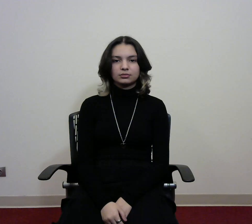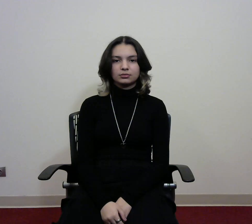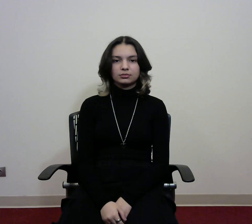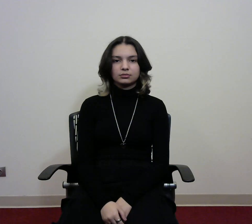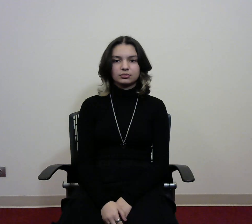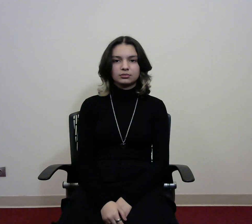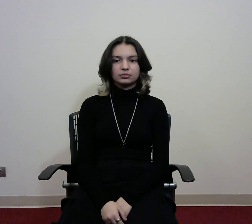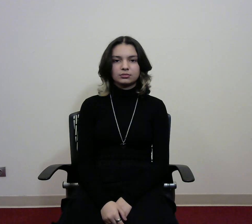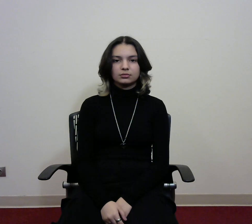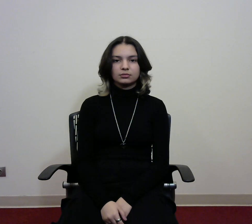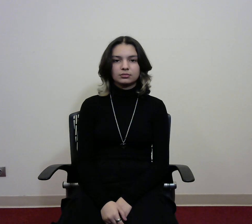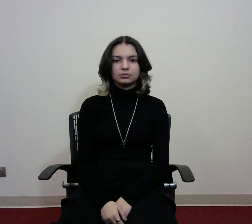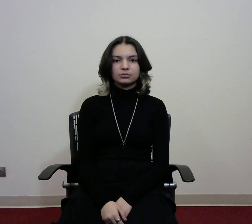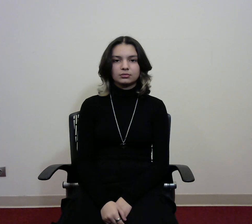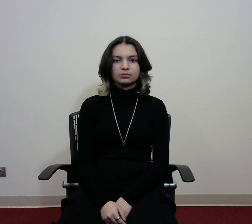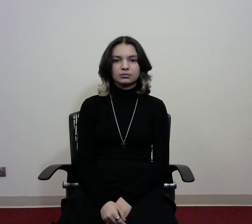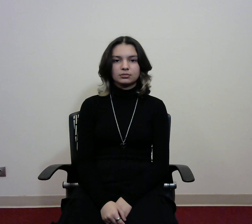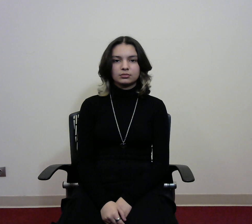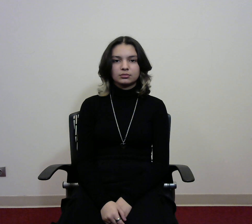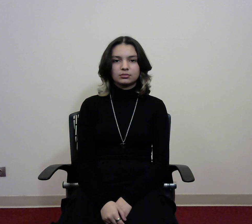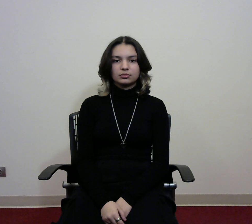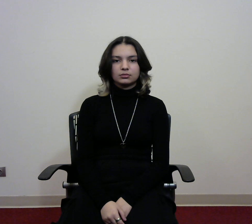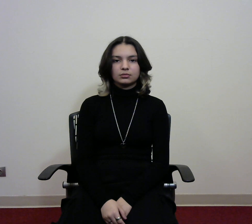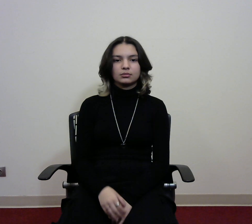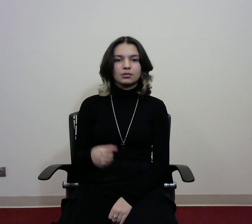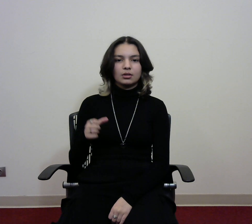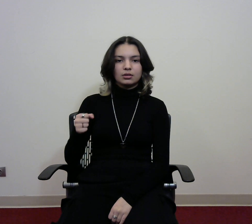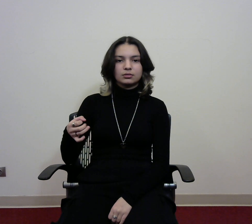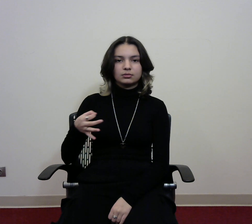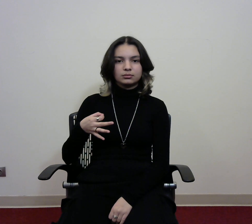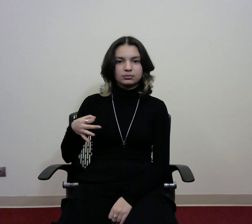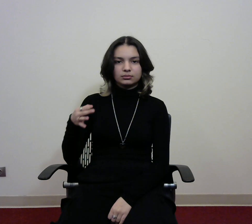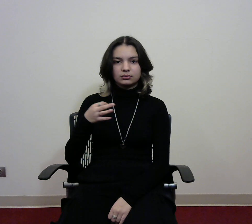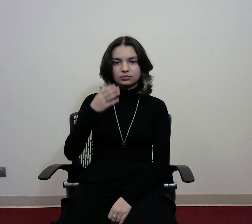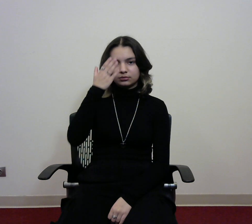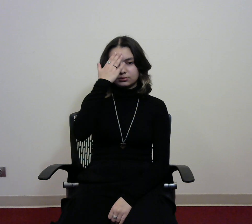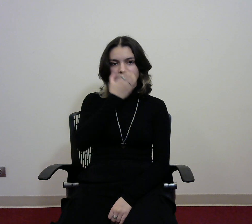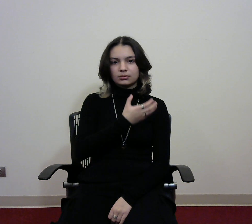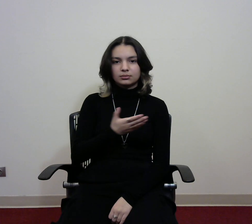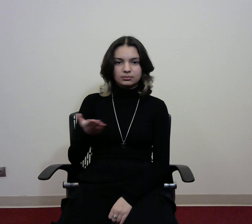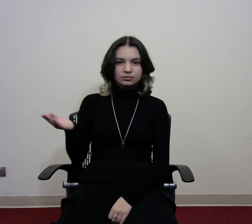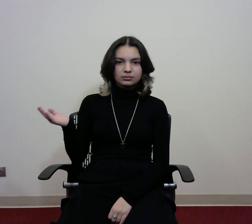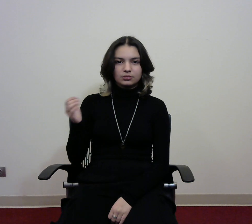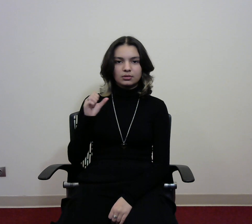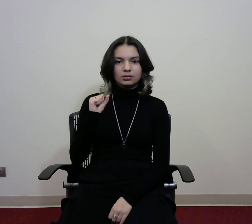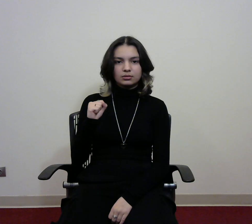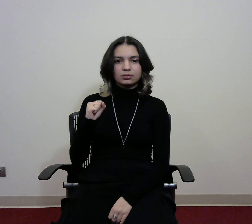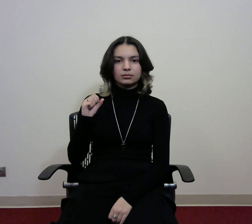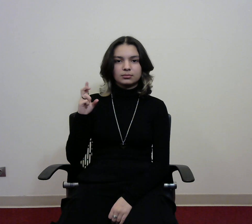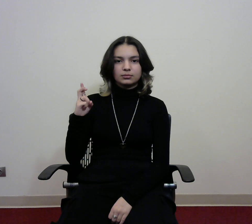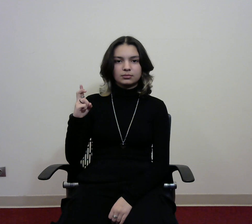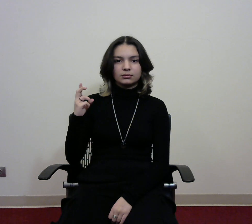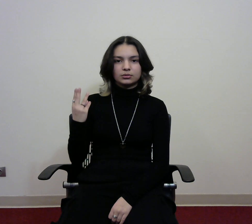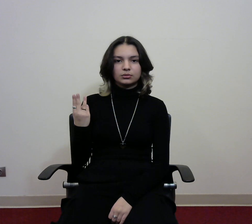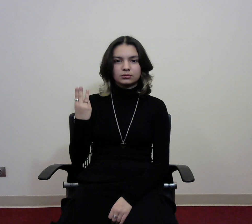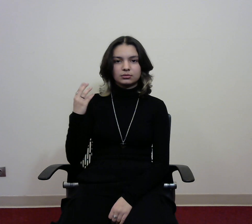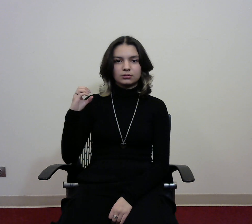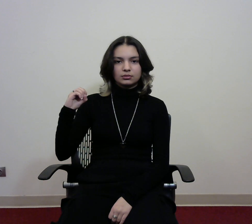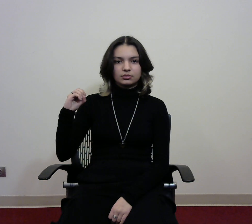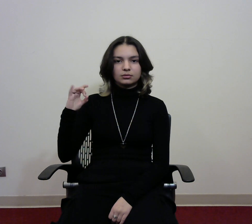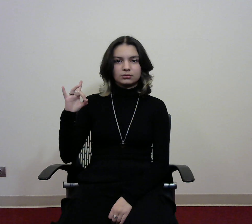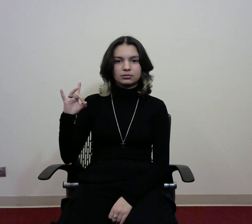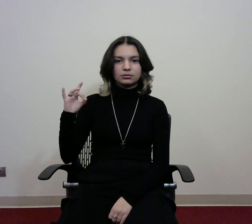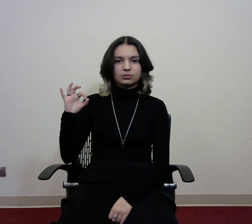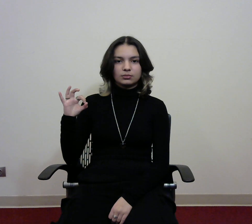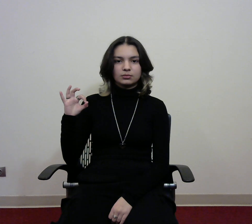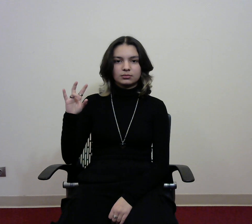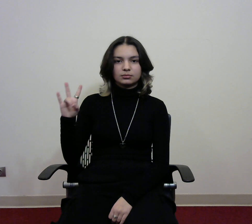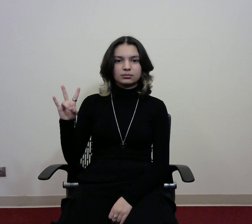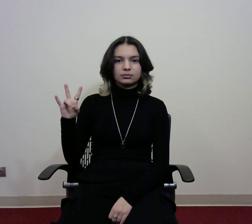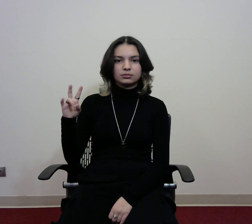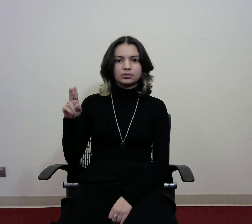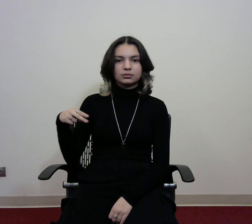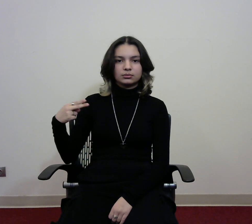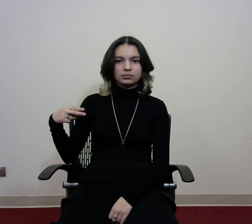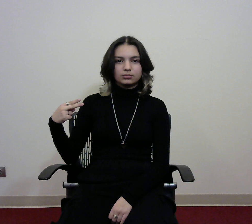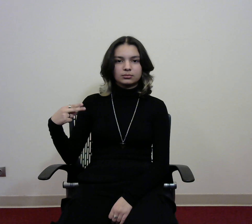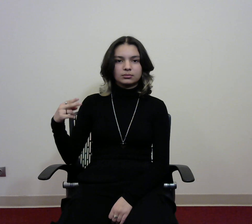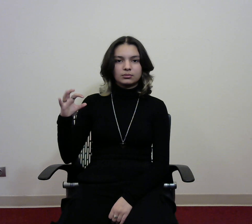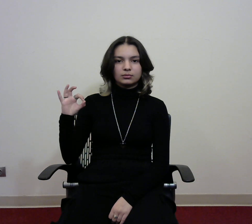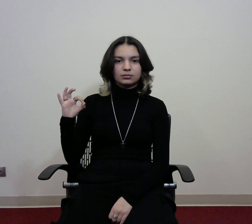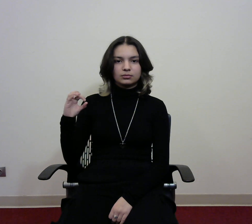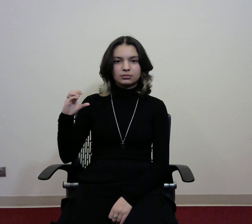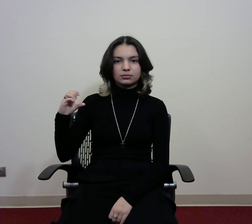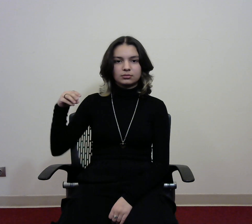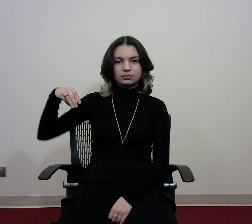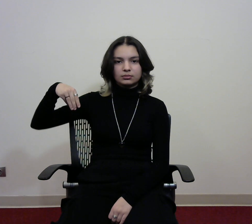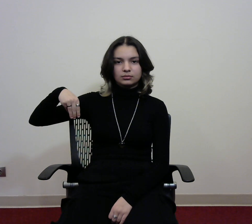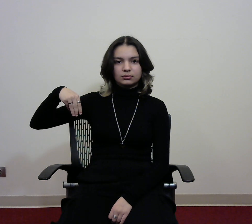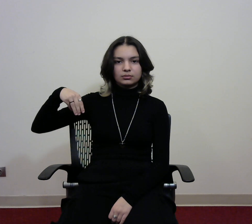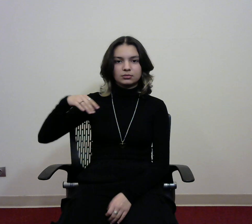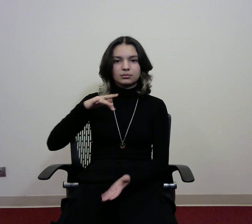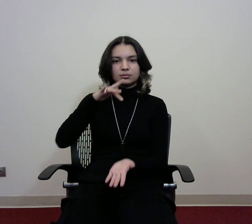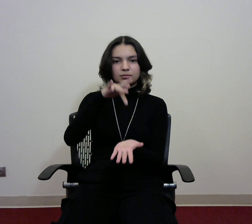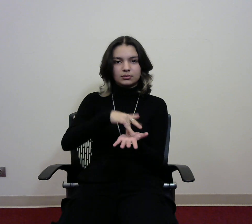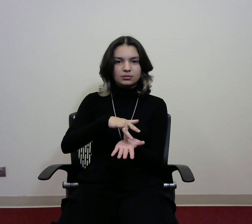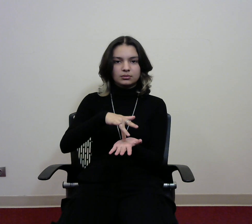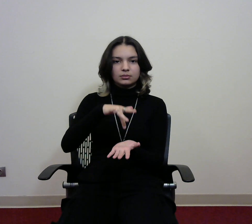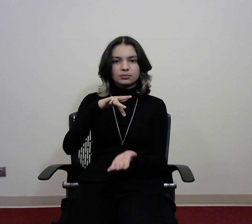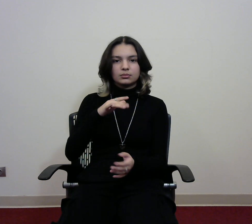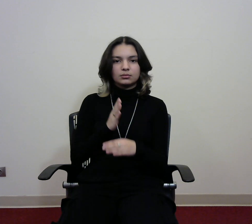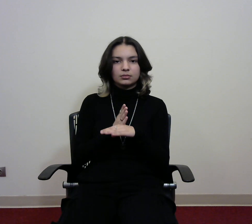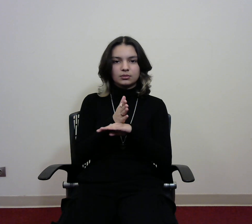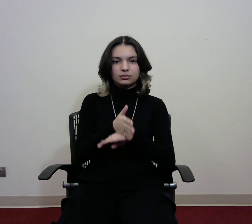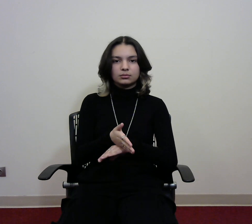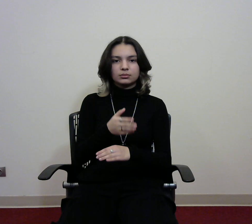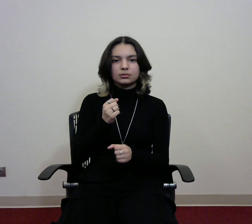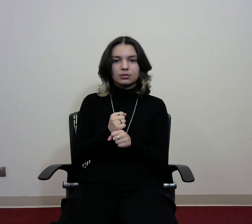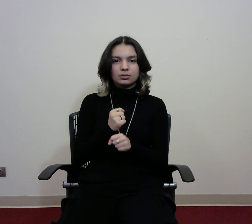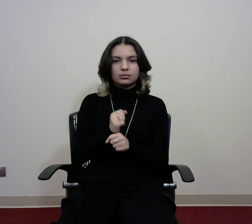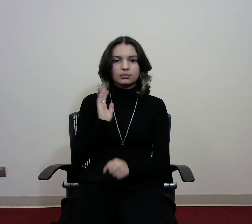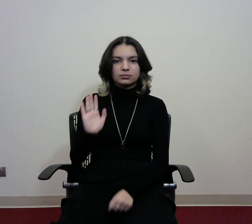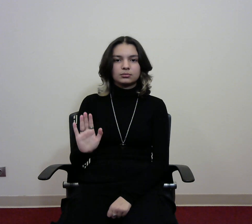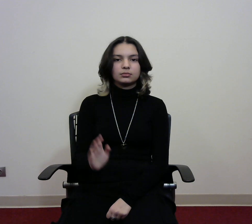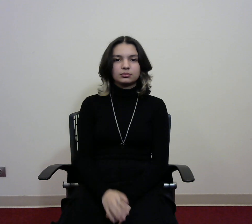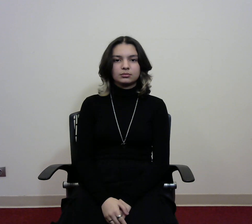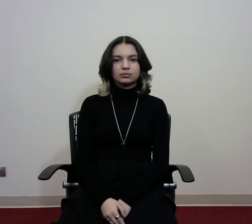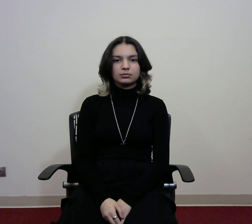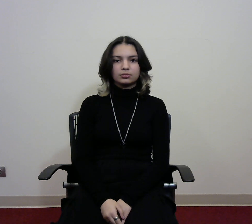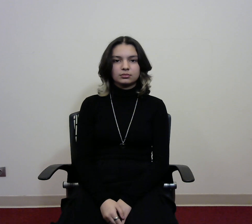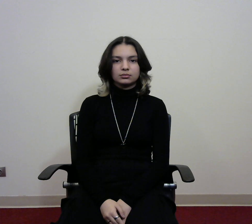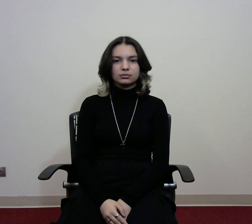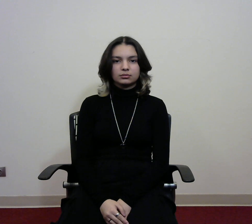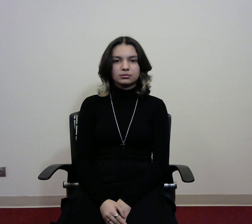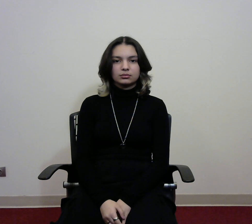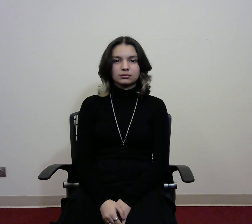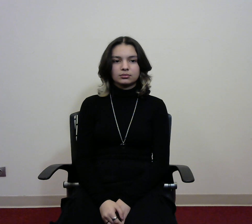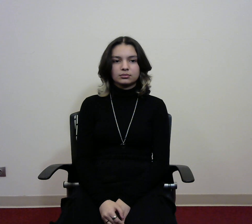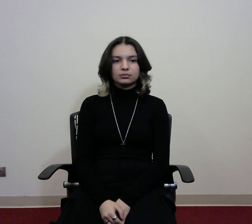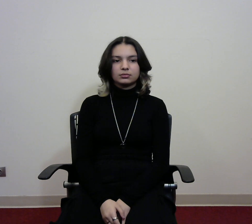Abşeron rayon sakinləri isə Abşeron DOST Mərkəzinə müraciət etməlidir